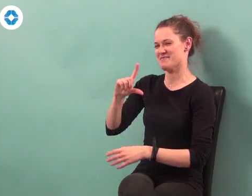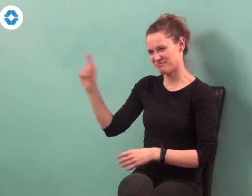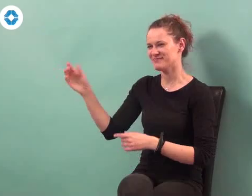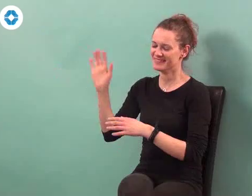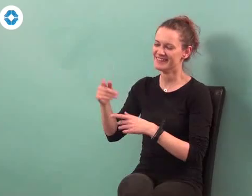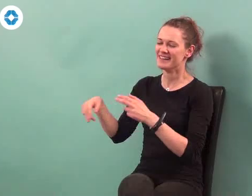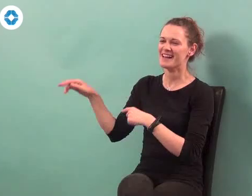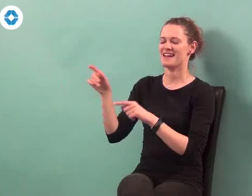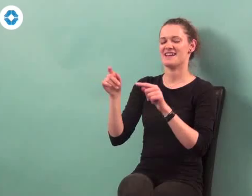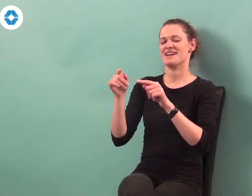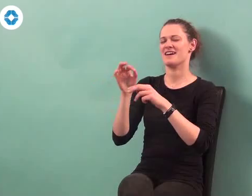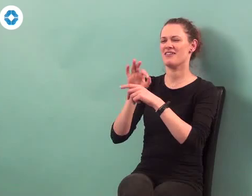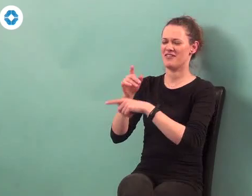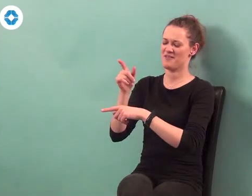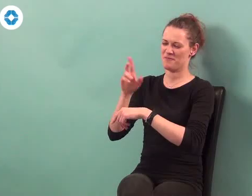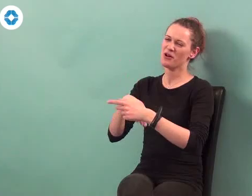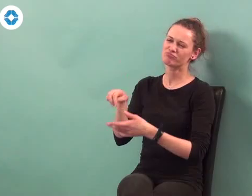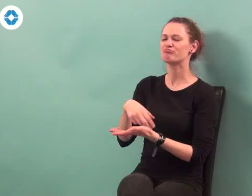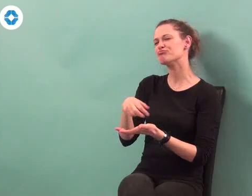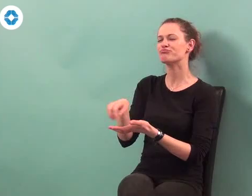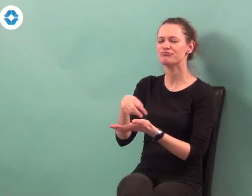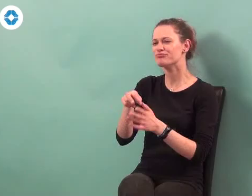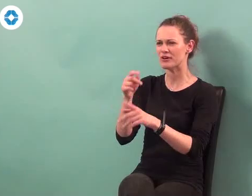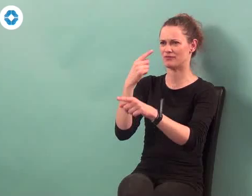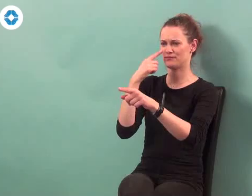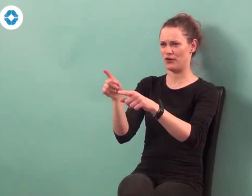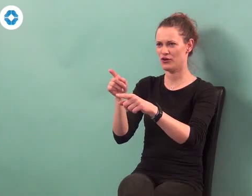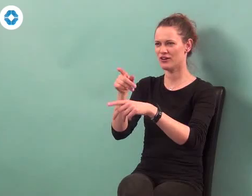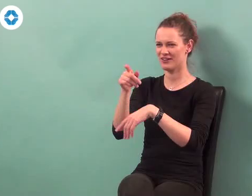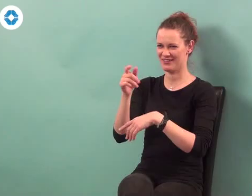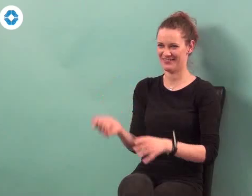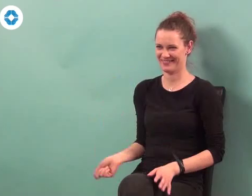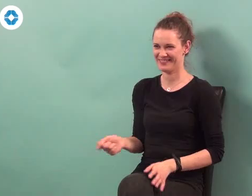Policjant idzie i zauważa Charliego, który naprawia okno.